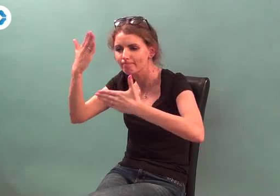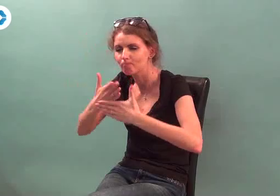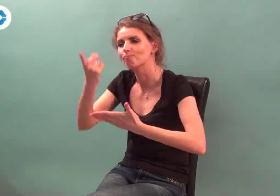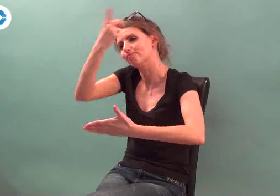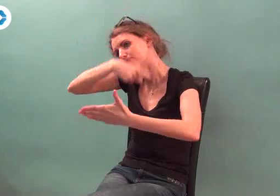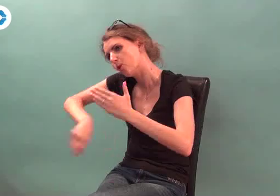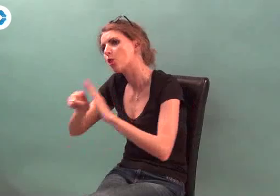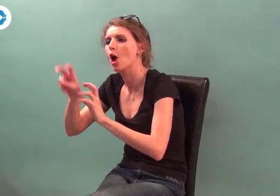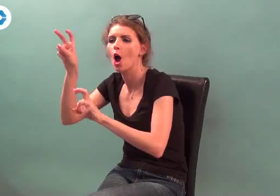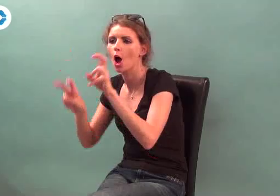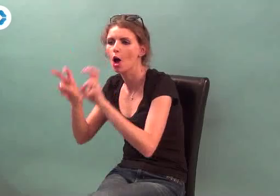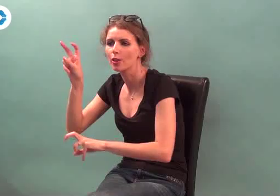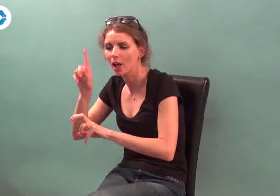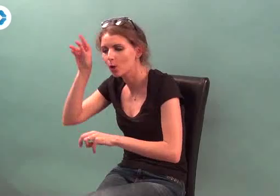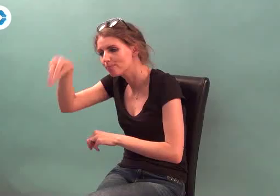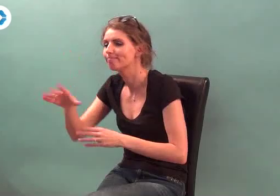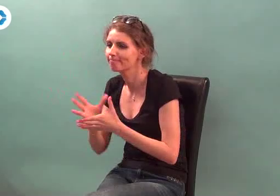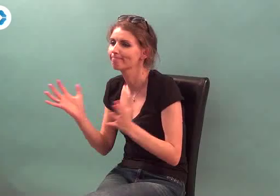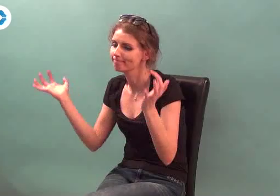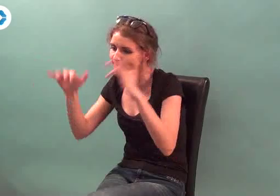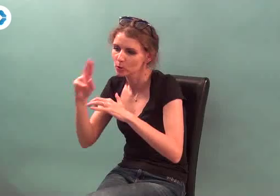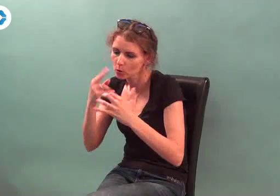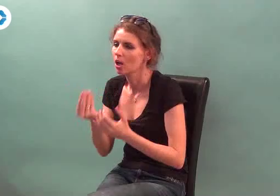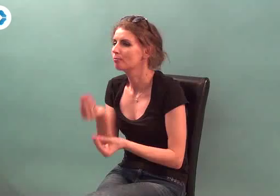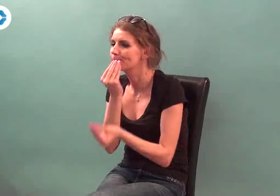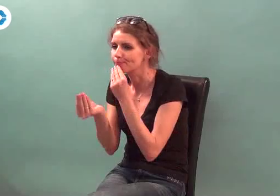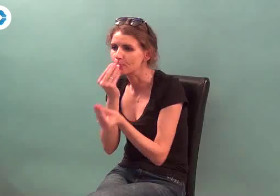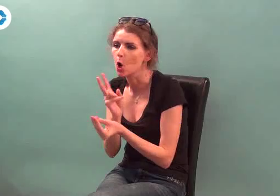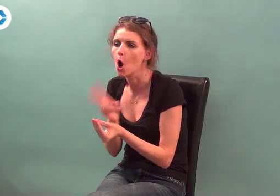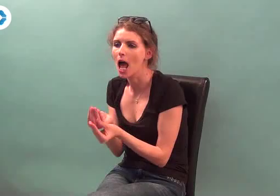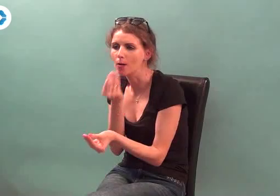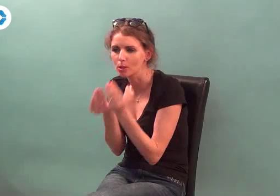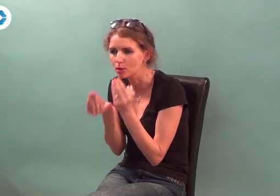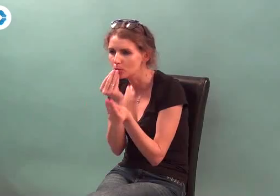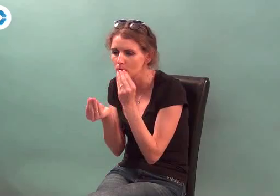Wchodzą do hotelu i tam zbierają się głusi, żeby zjeść kolację.